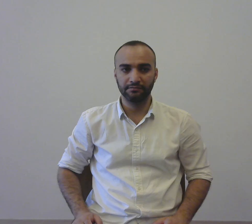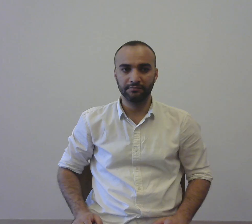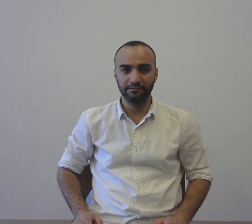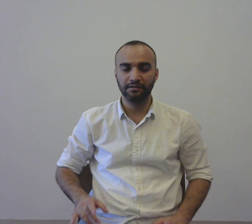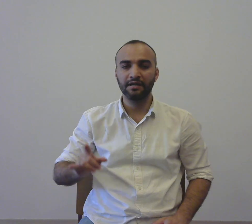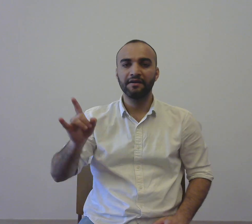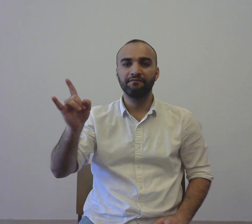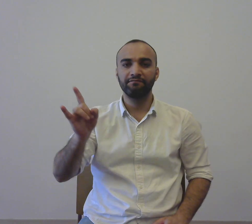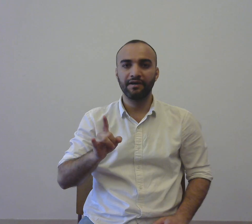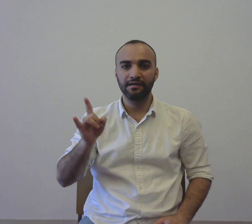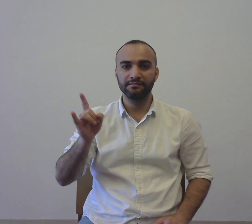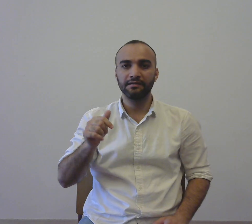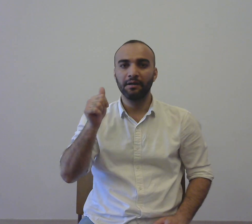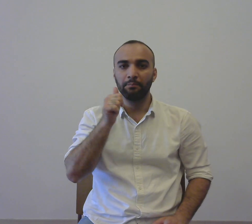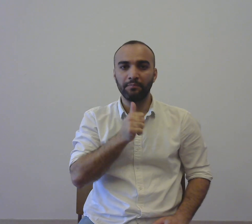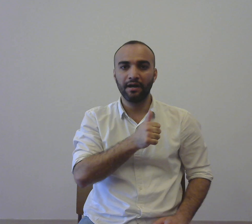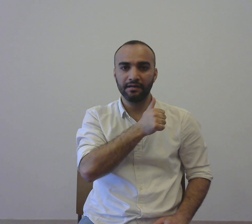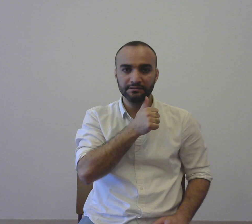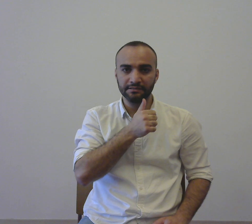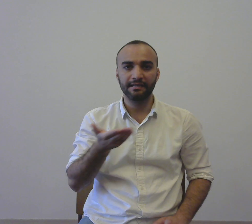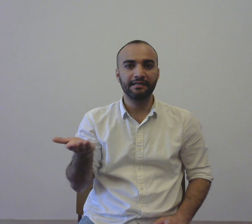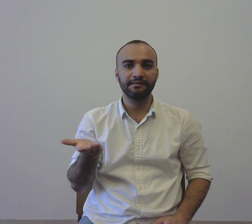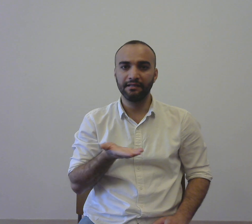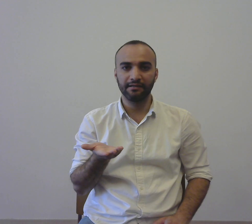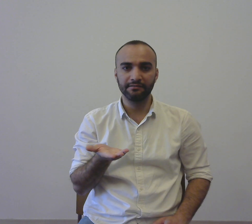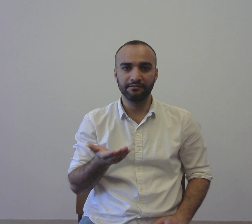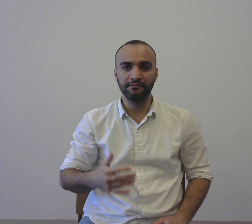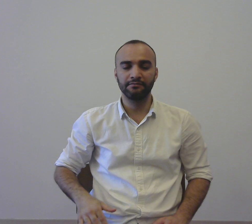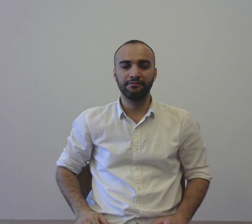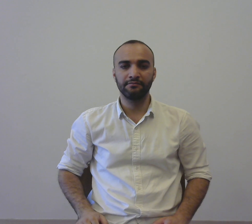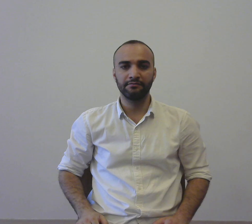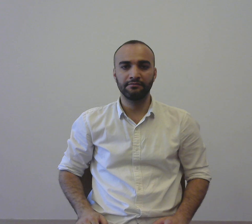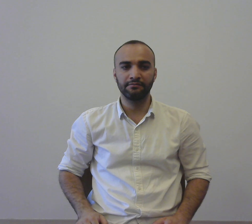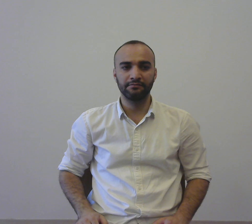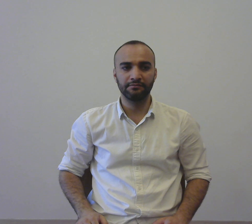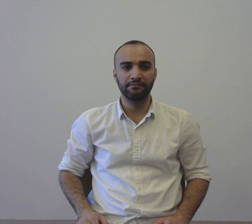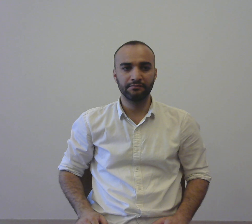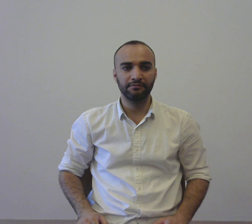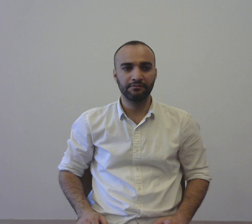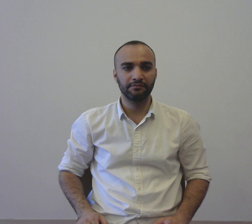WiFi-ın parolu nədir?